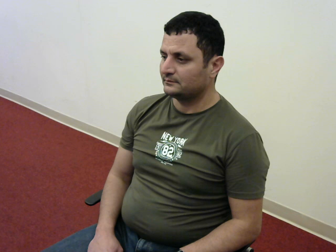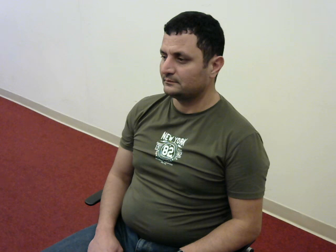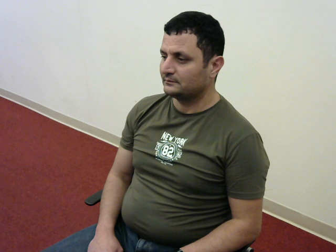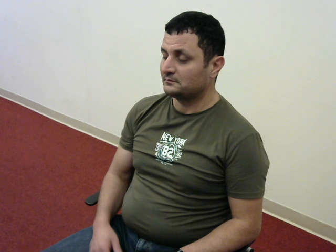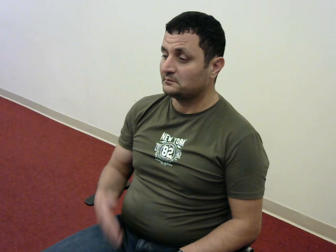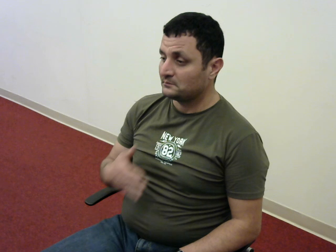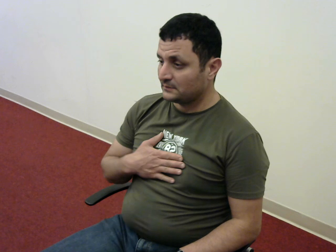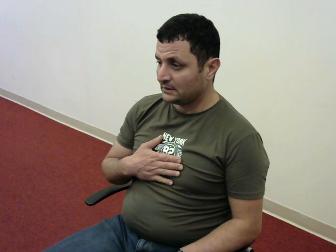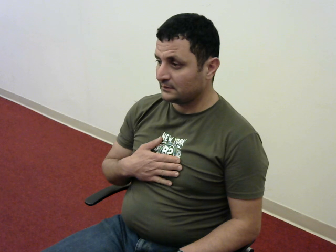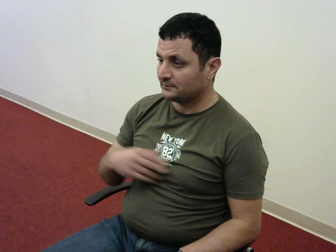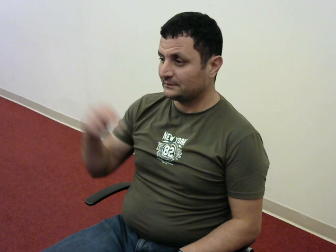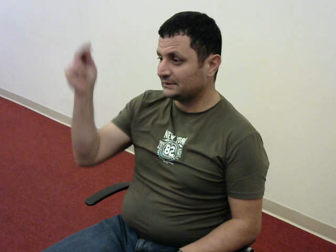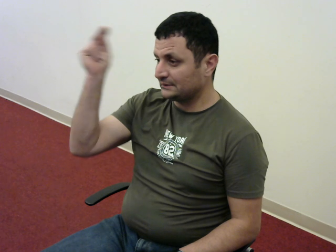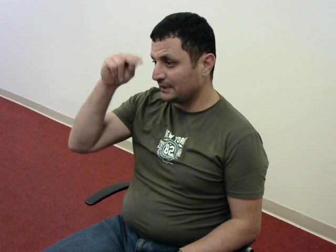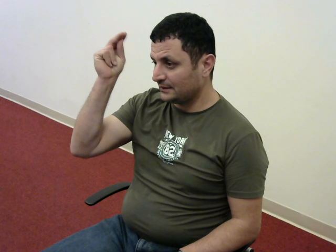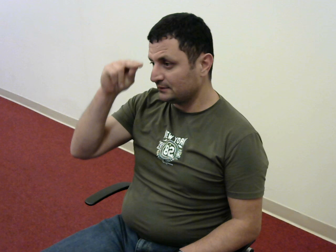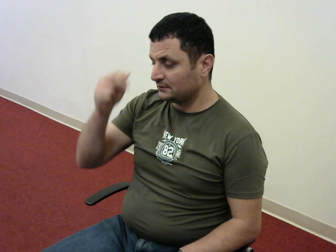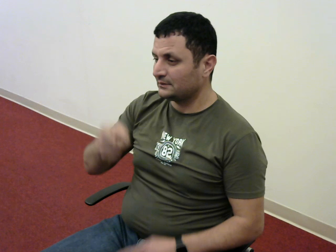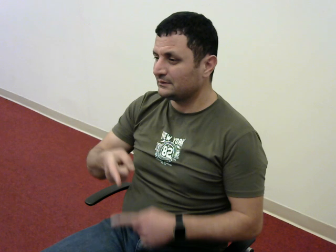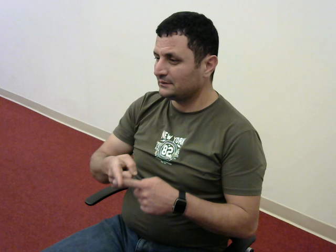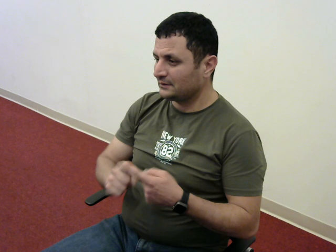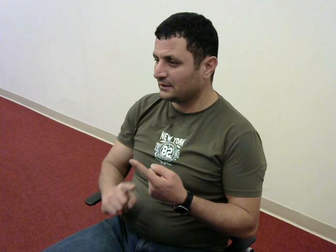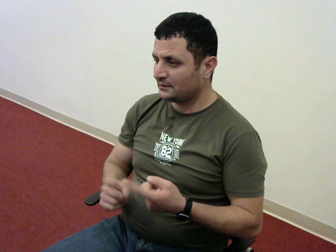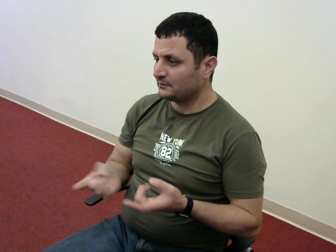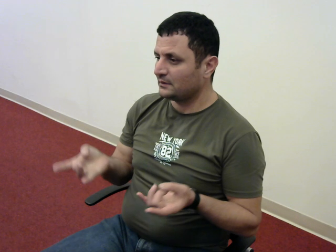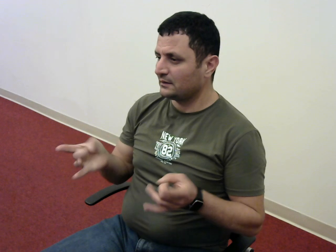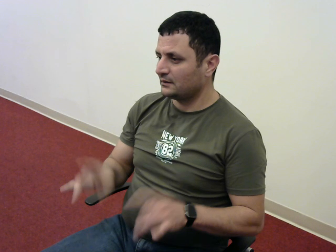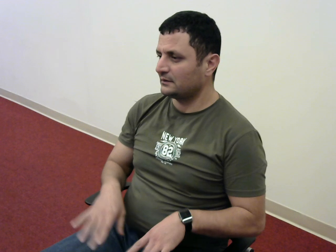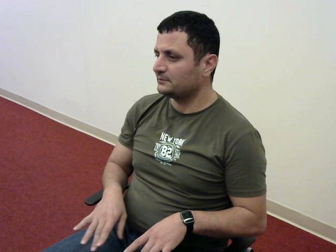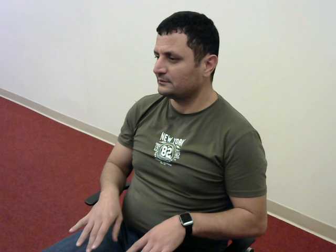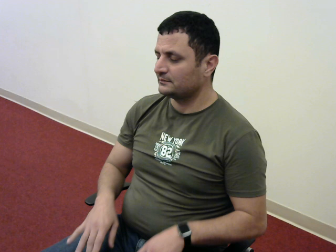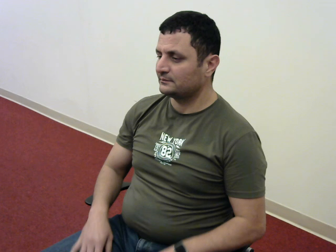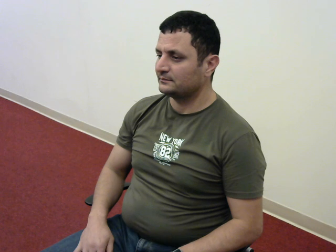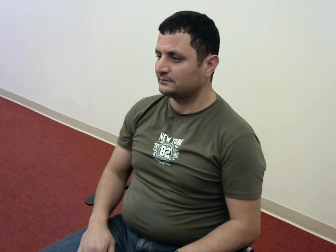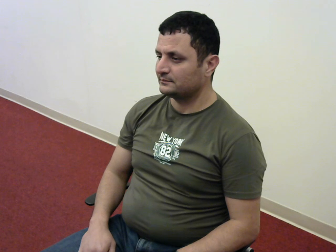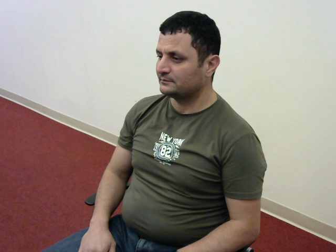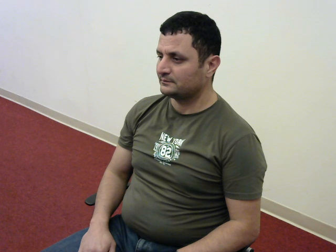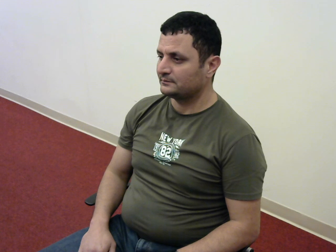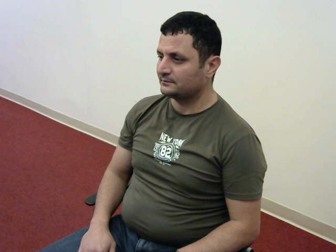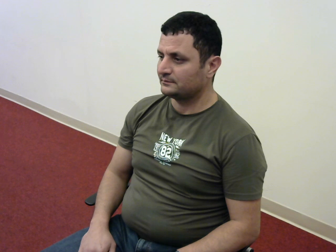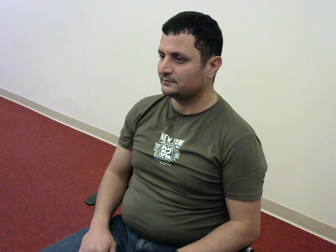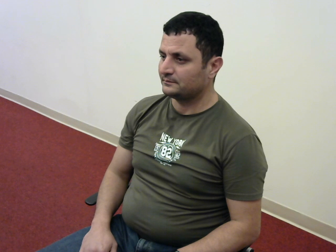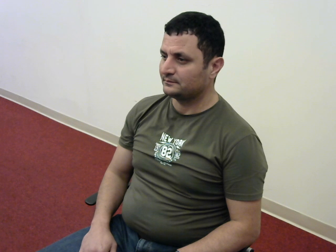Mənim təhsilim yarımçıq qalıb